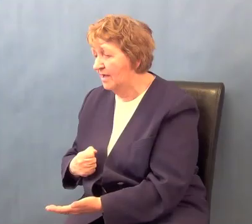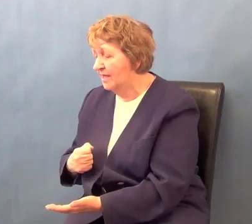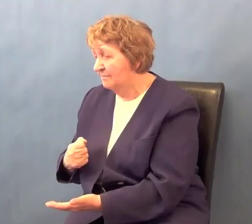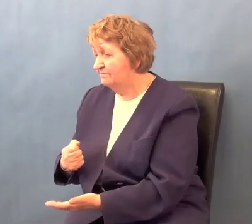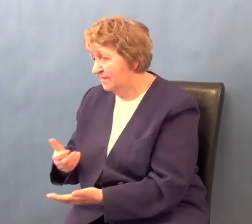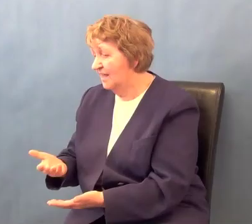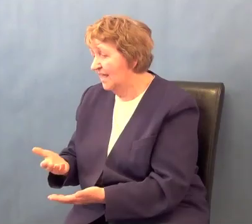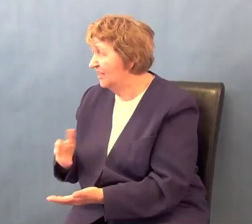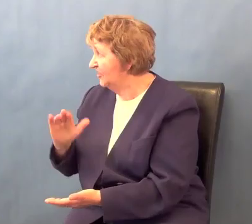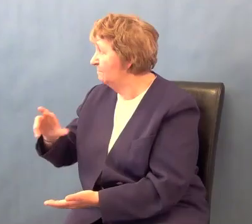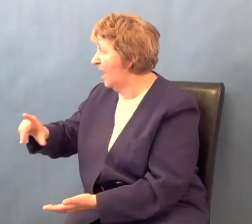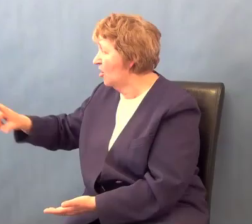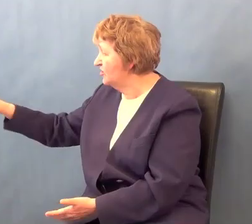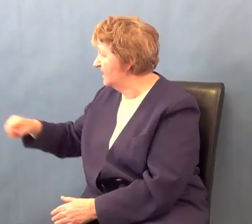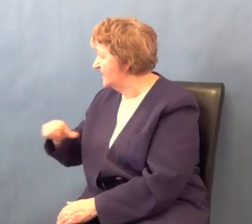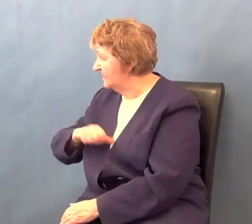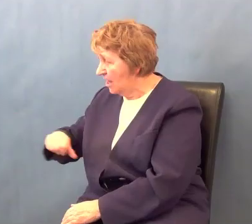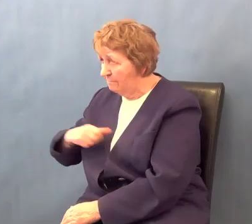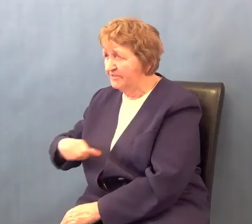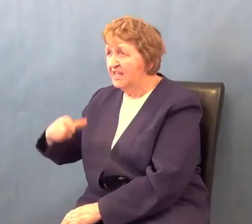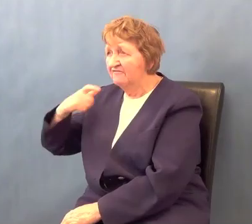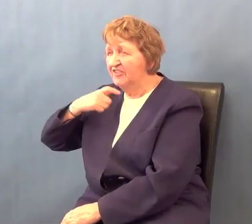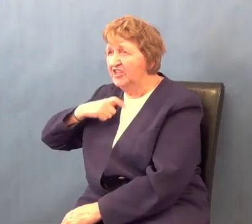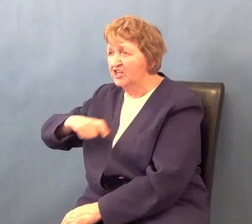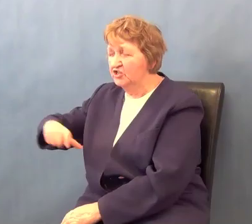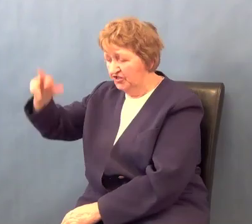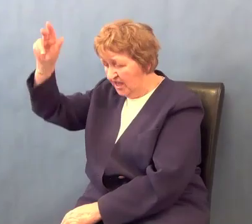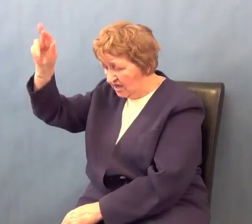A ten poszedł sobie dalej przez wieś.